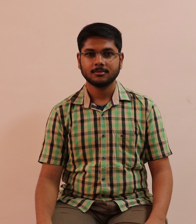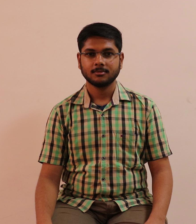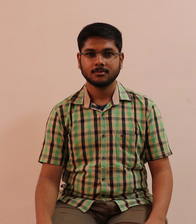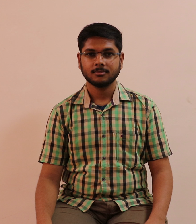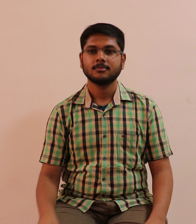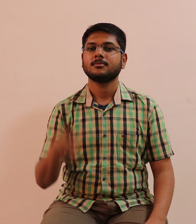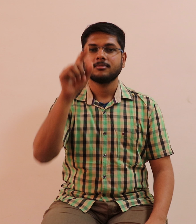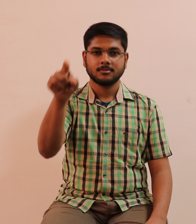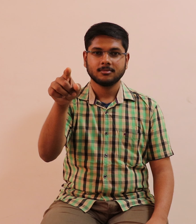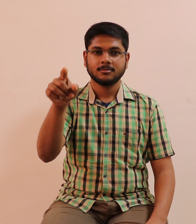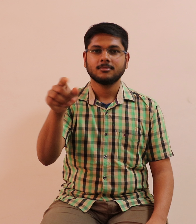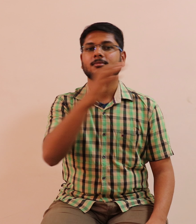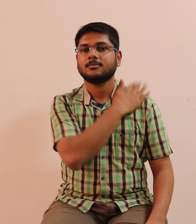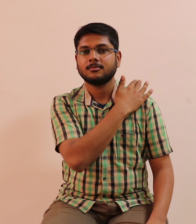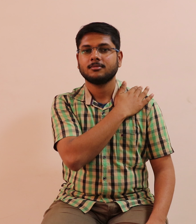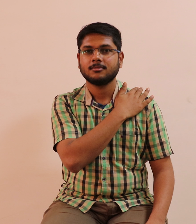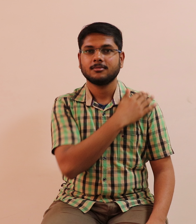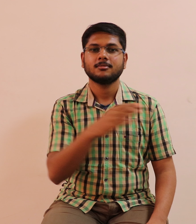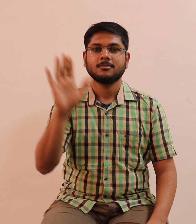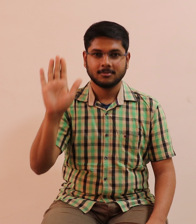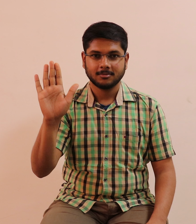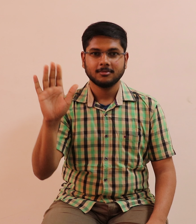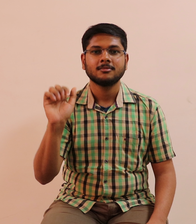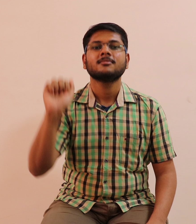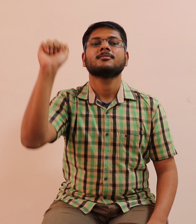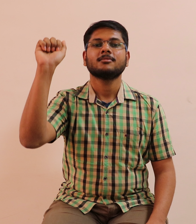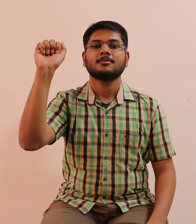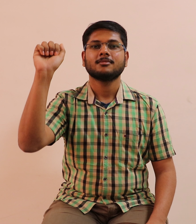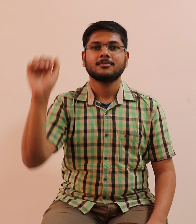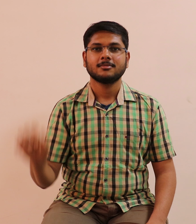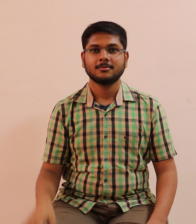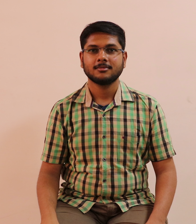take care of yourself